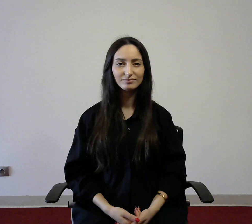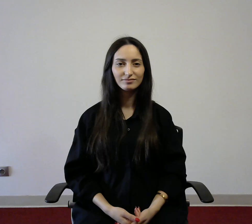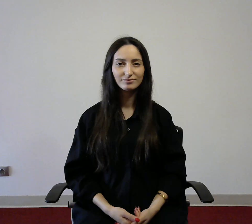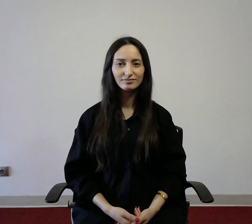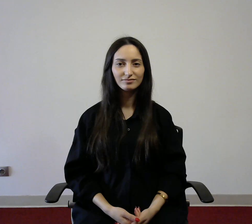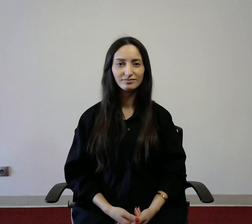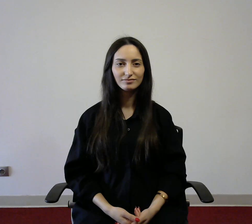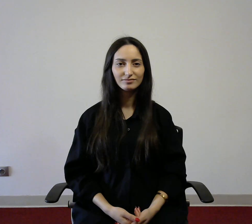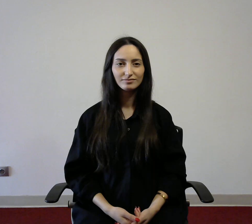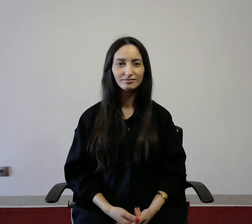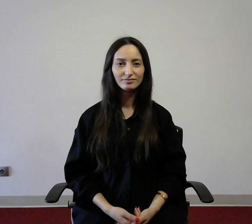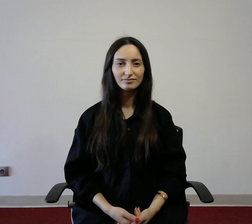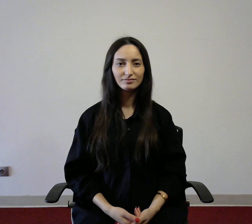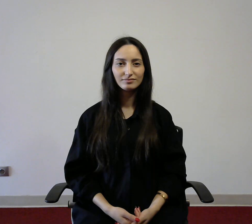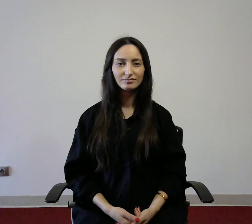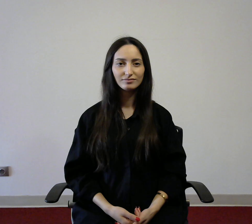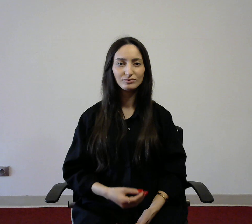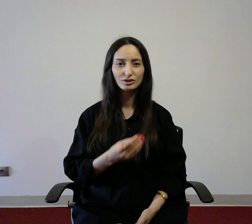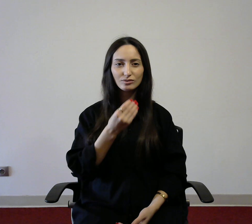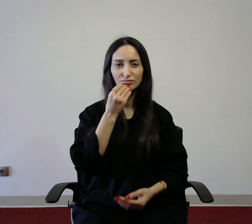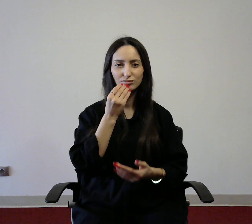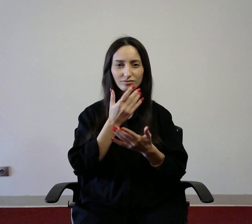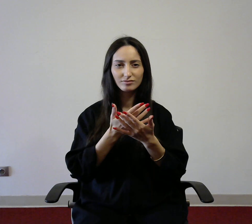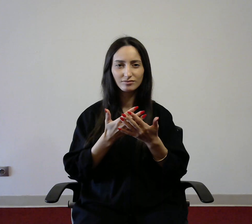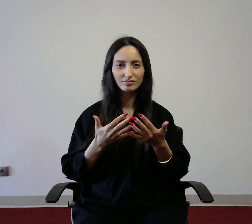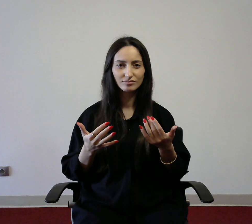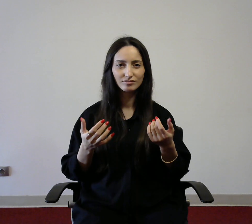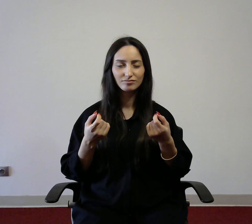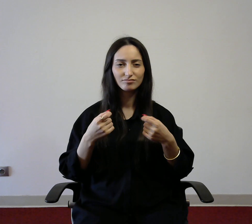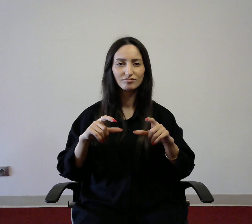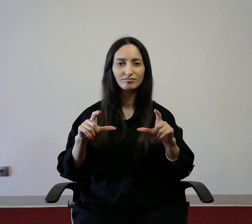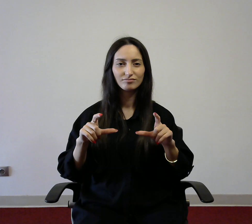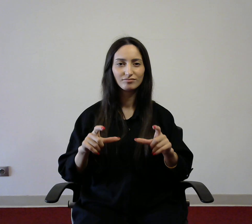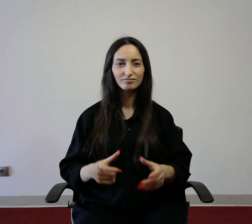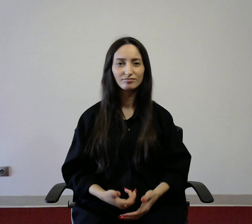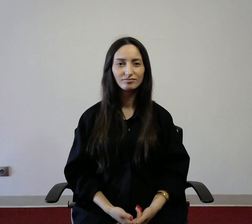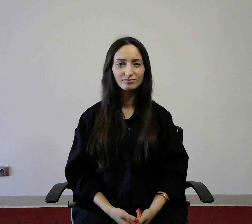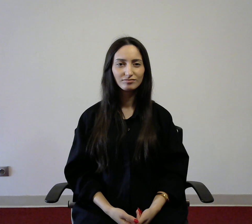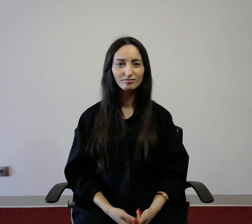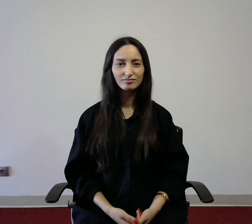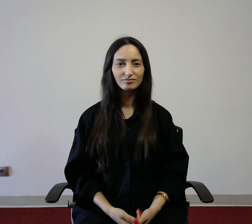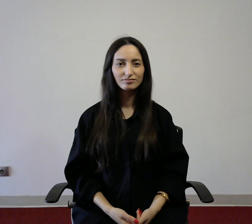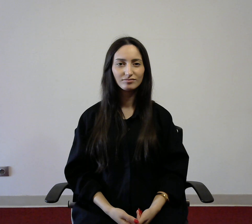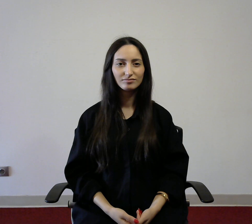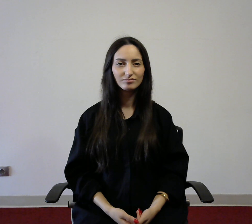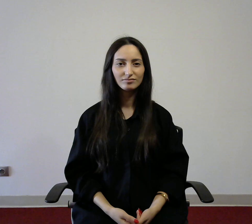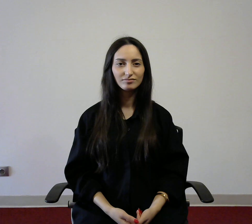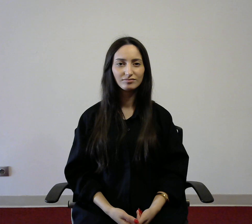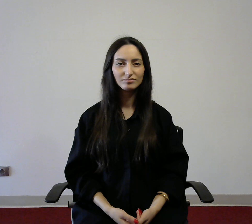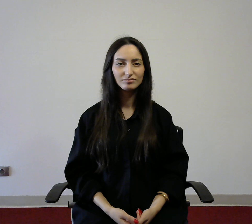Ərzaq bahalaşıb